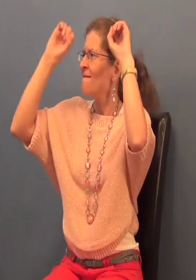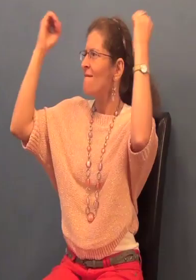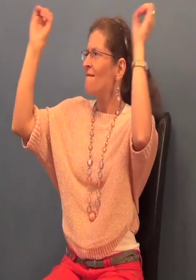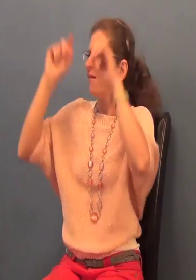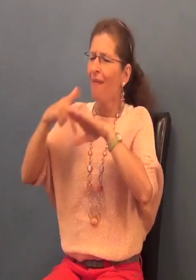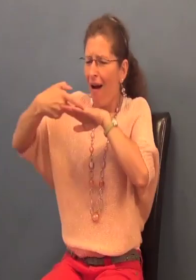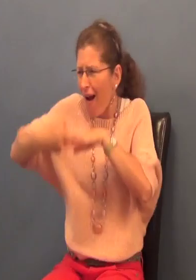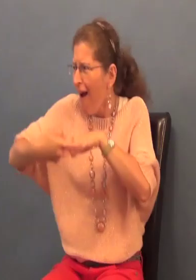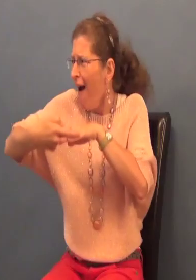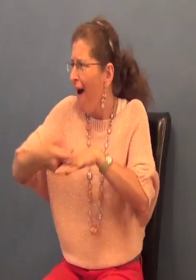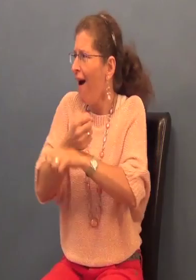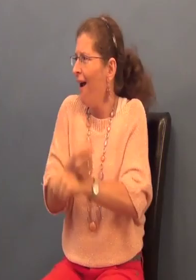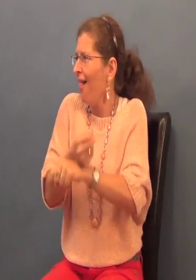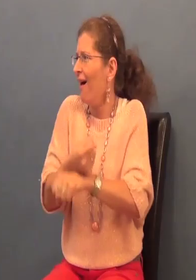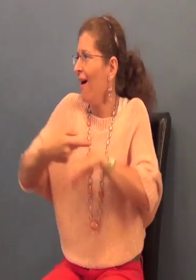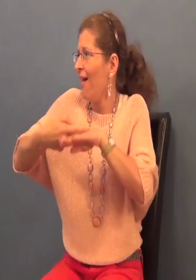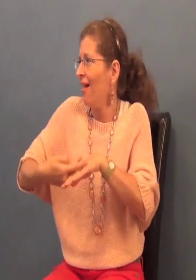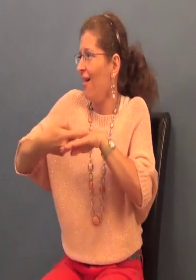Chłopiec jechał na jeleniu, trzymając się rogów.